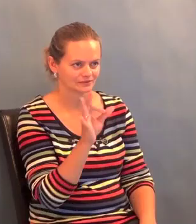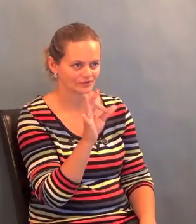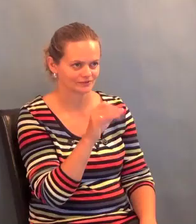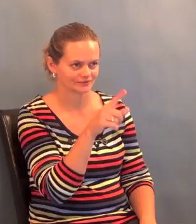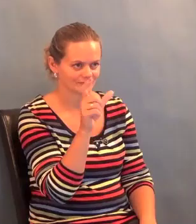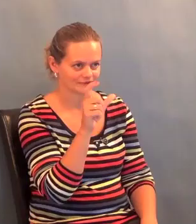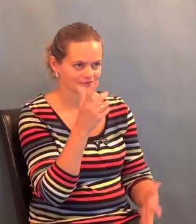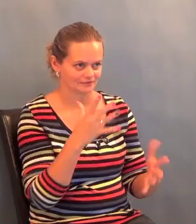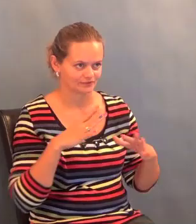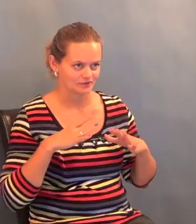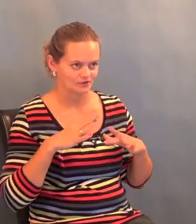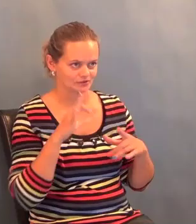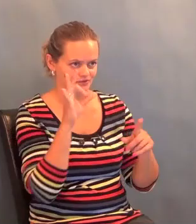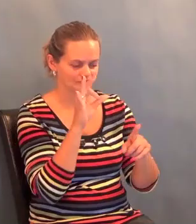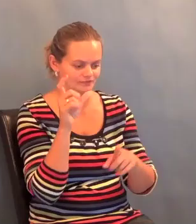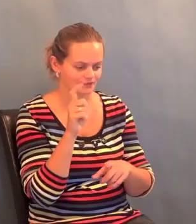Chcesz w środę, czwartek? Masz wtedy wolne?